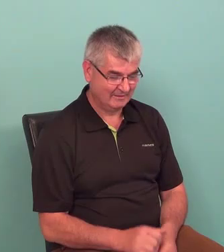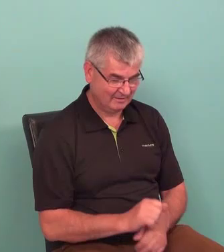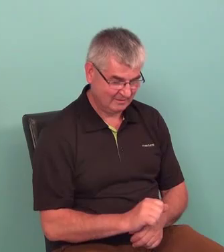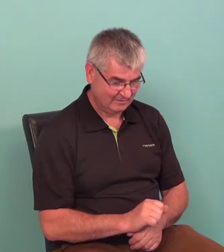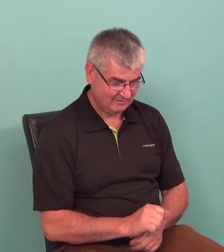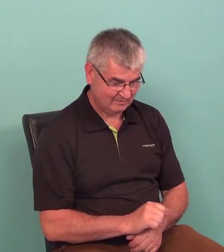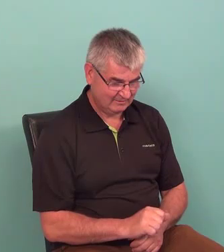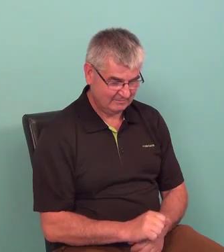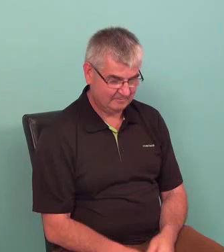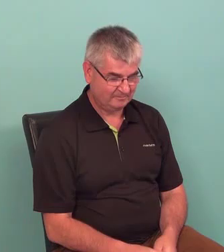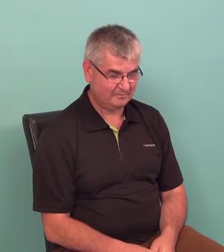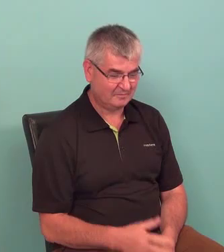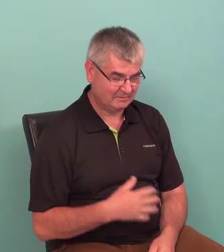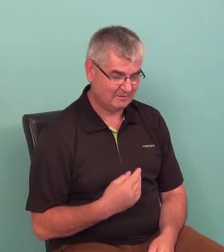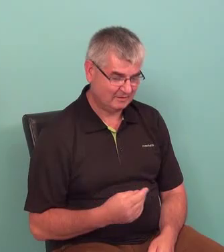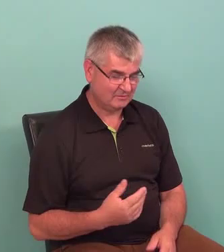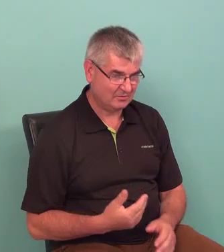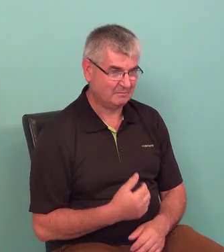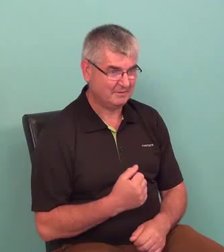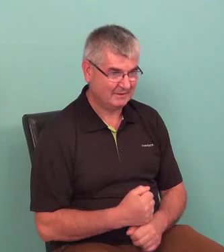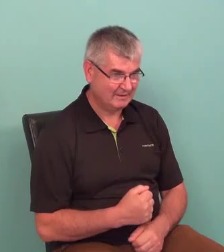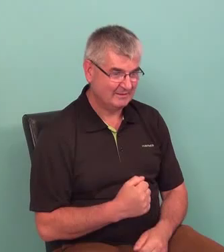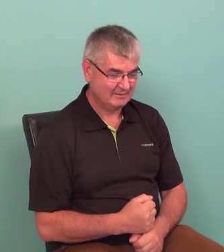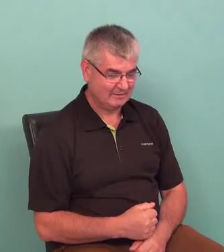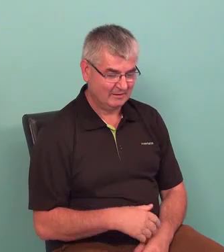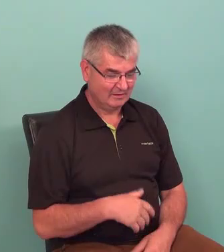Jedenastego mam jeszcze znowu pracę.